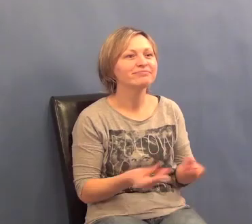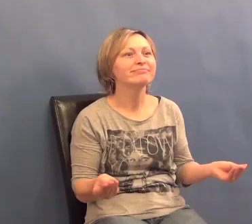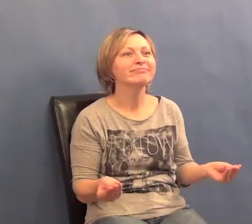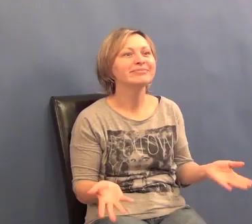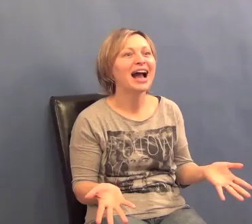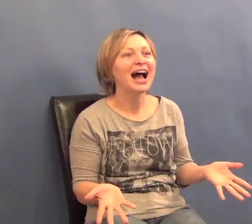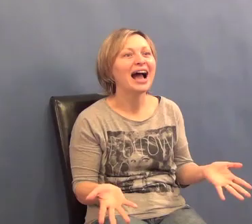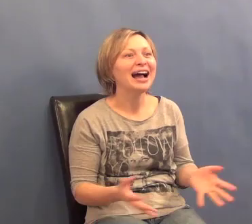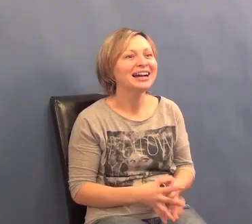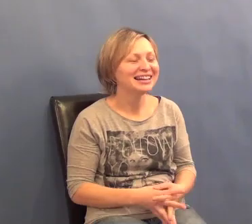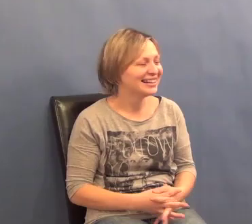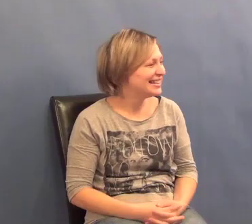Zniknęły.